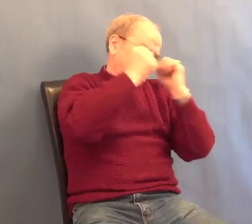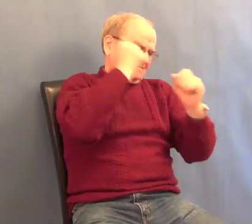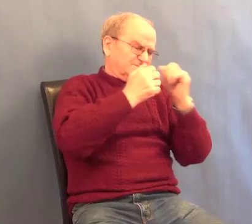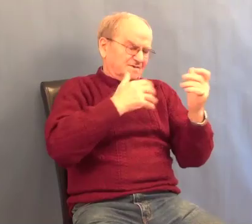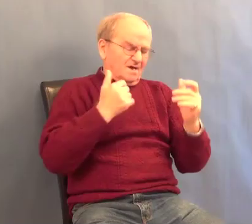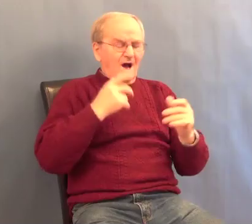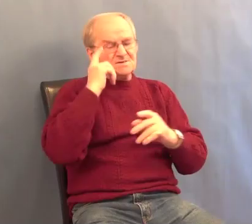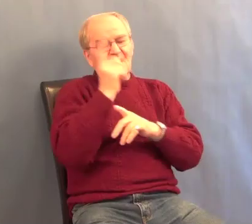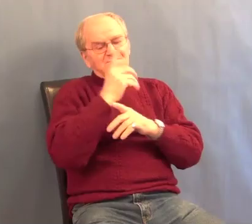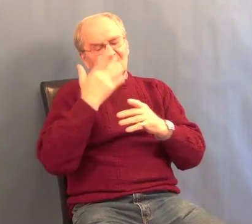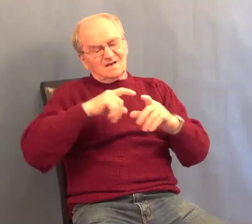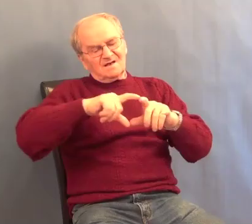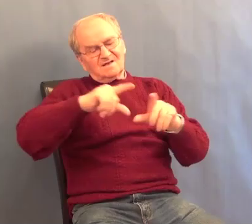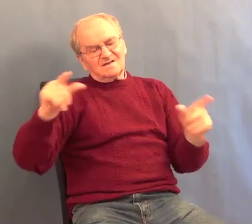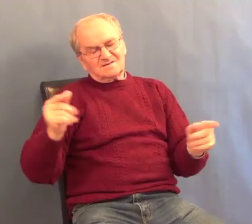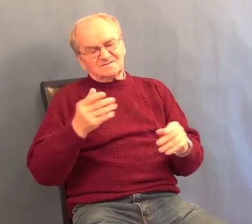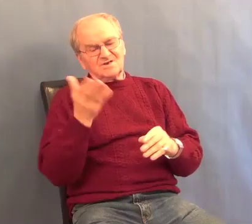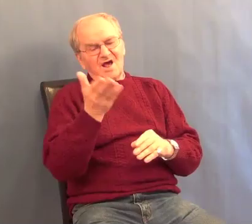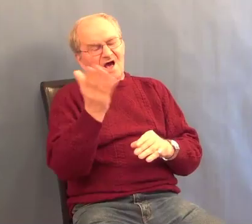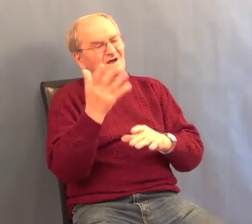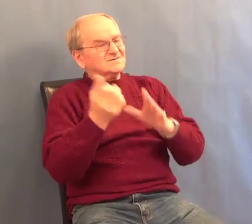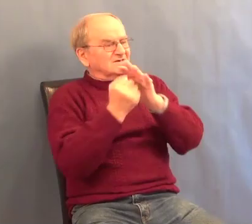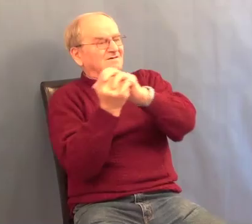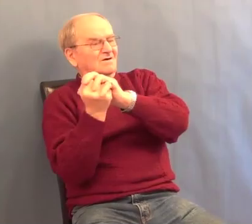Strażak chciał rozwalić drzwi siekierą.